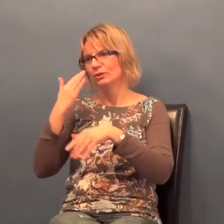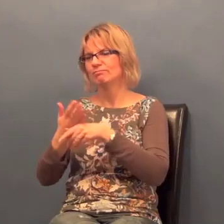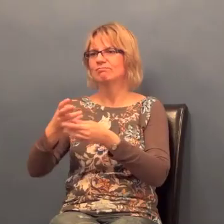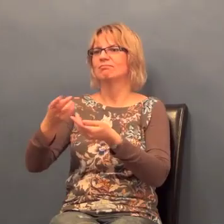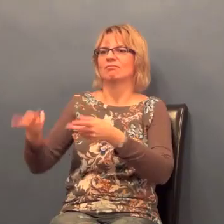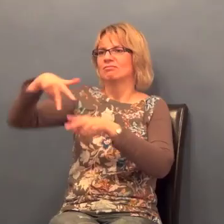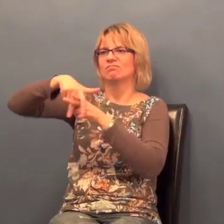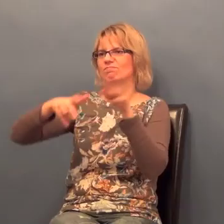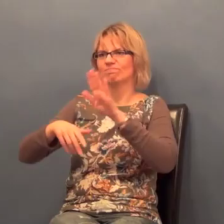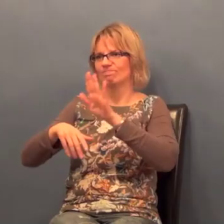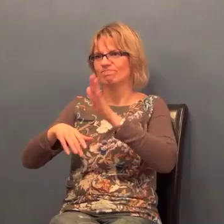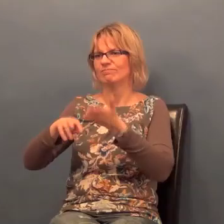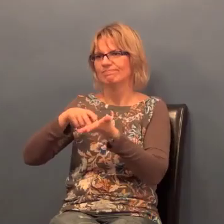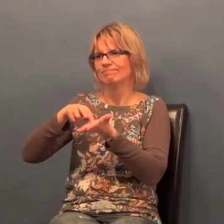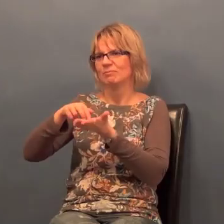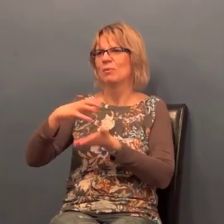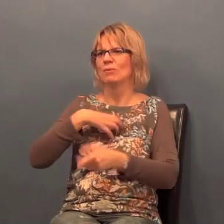Nie wsiadł na rower, tylko go prowadził.